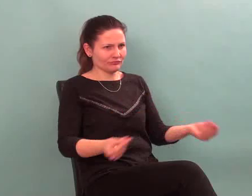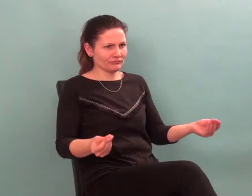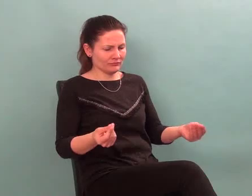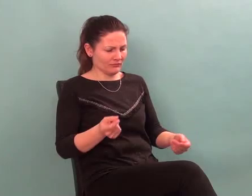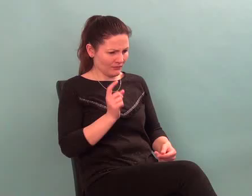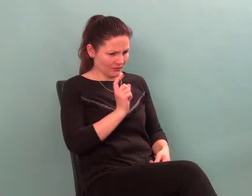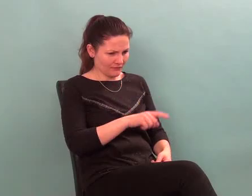Jeden, dwa.